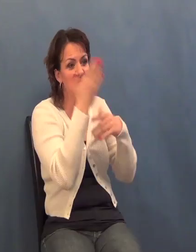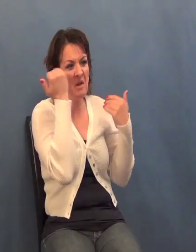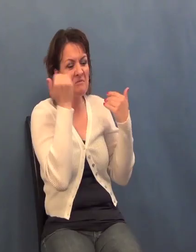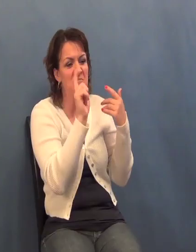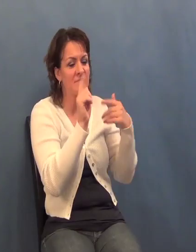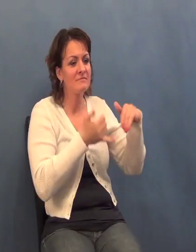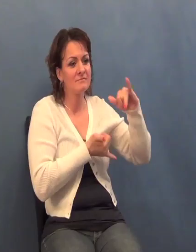Zostaje wykopany.